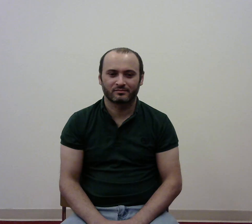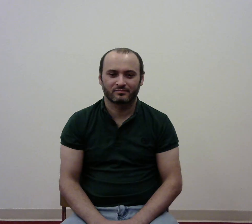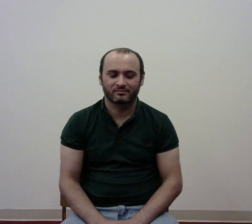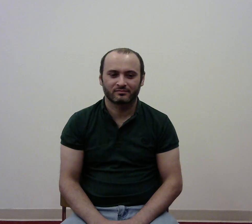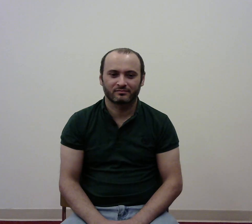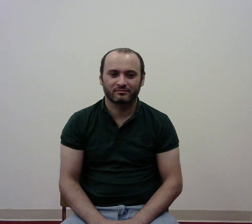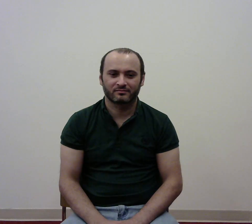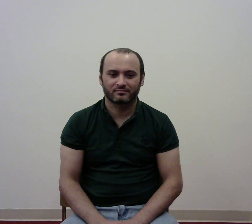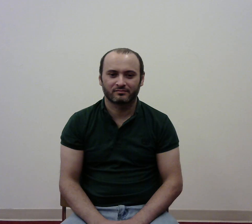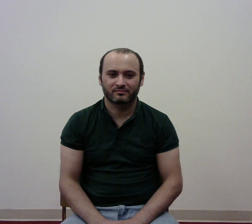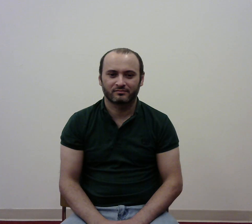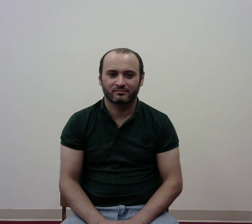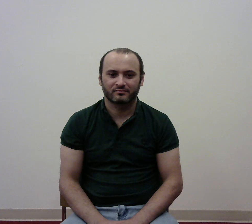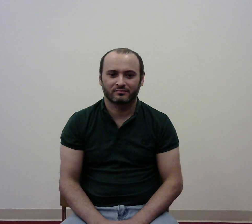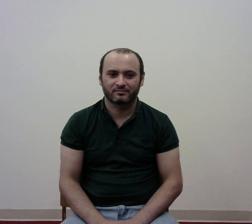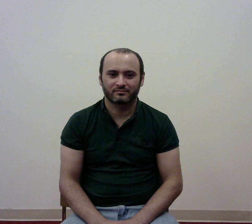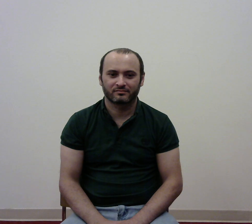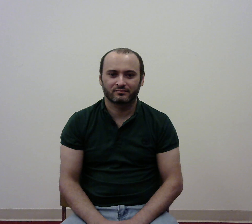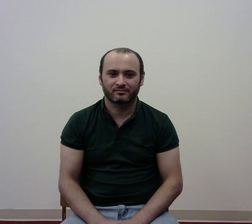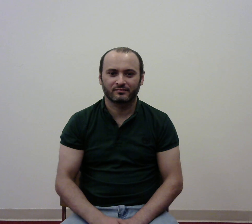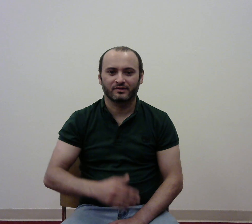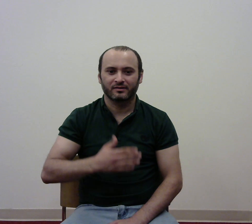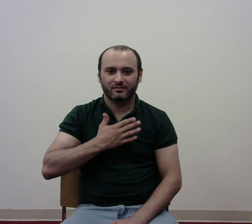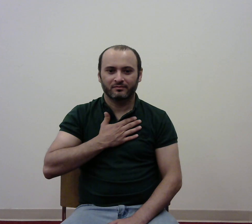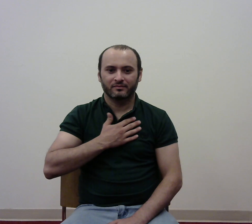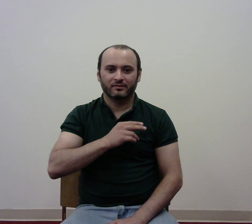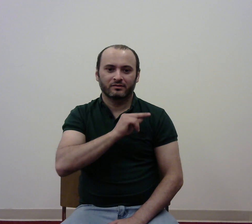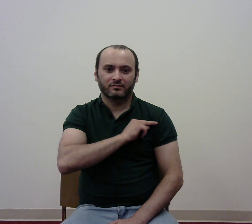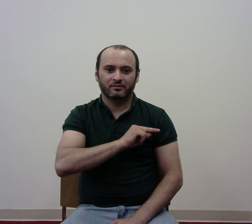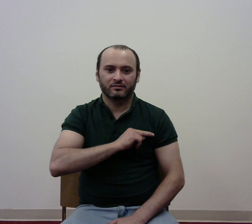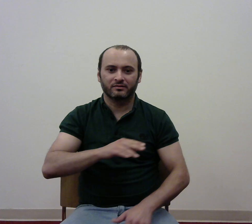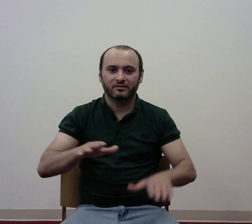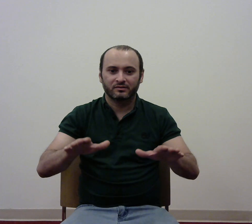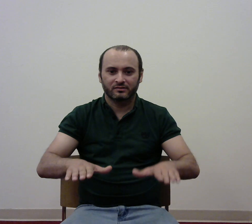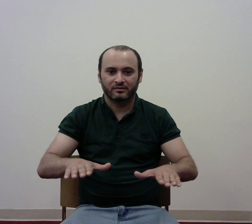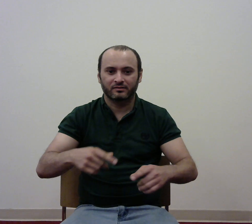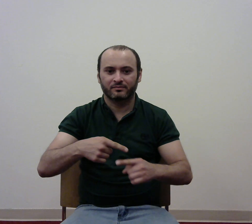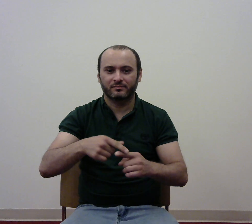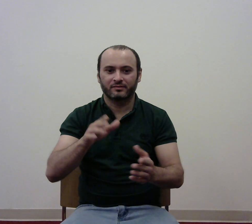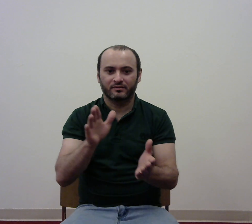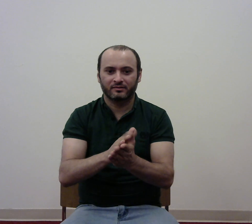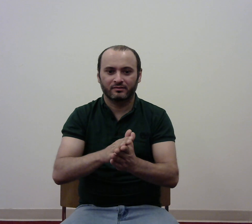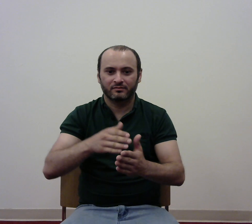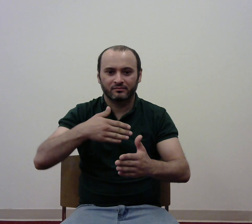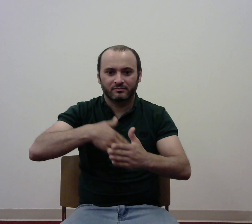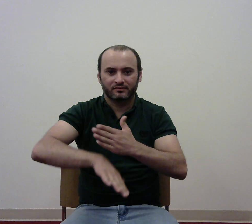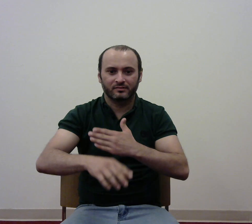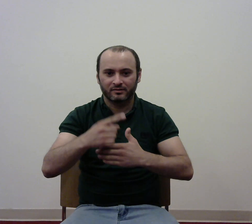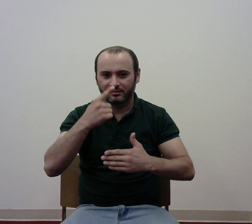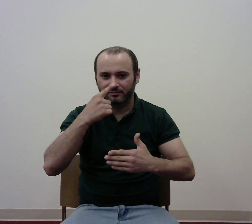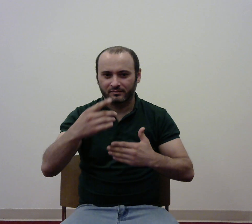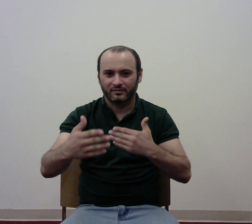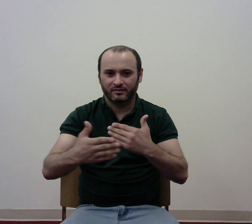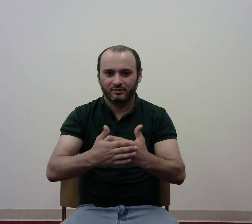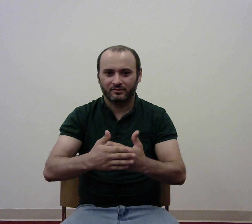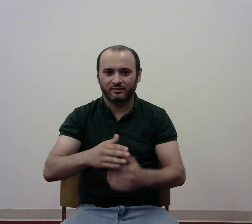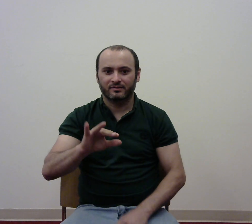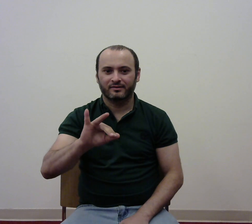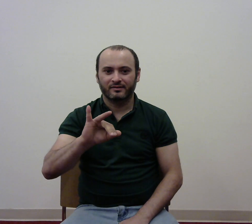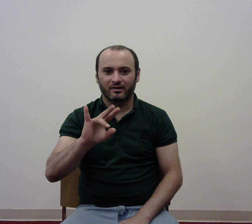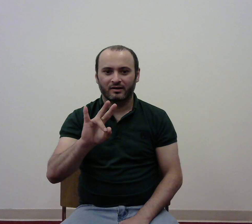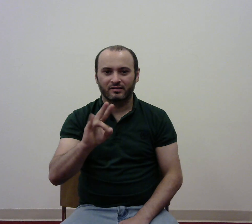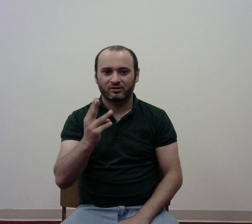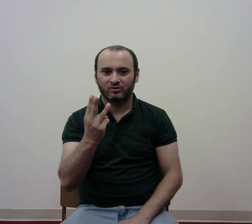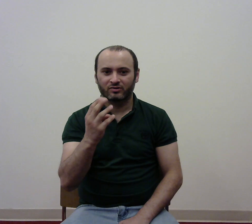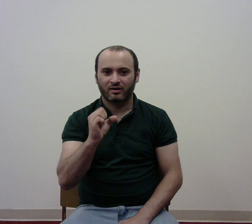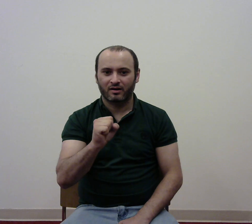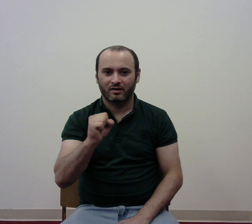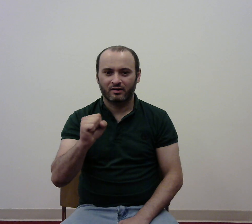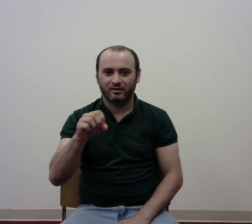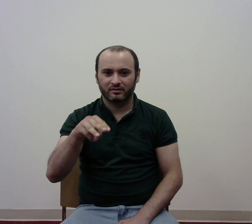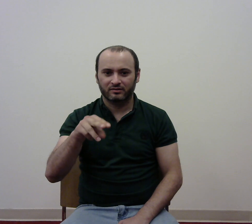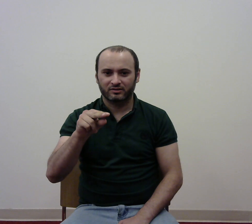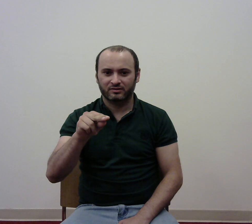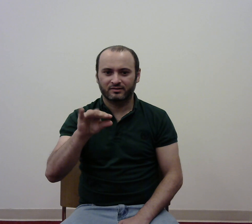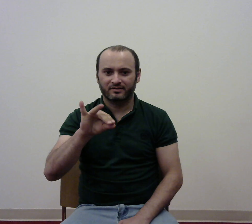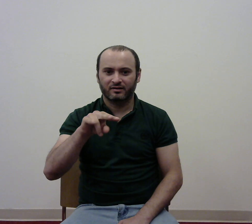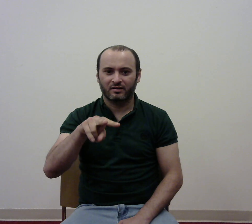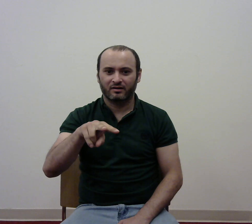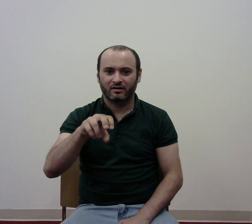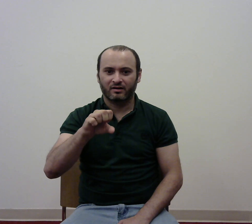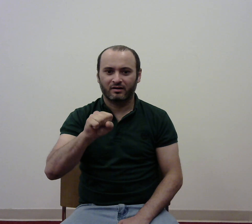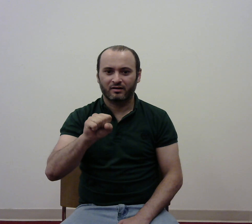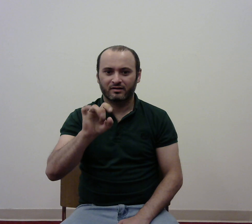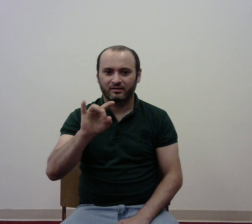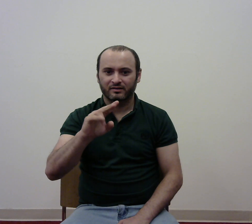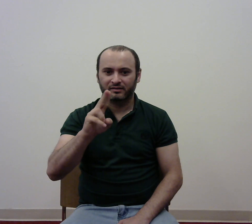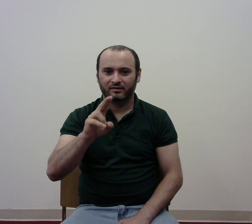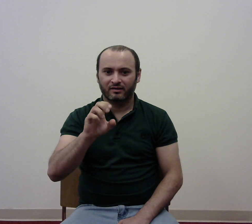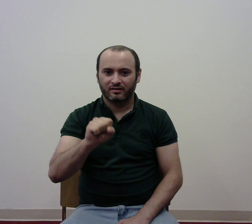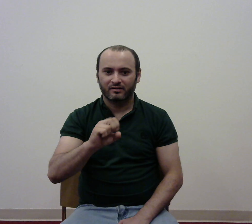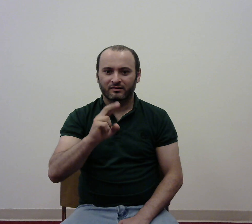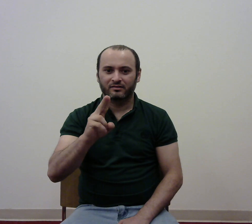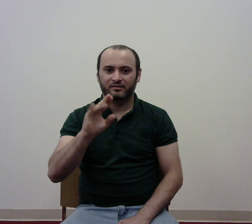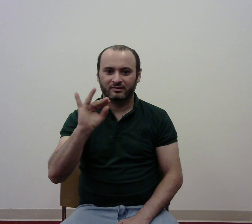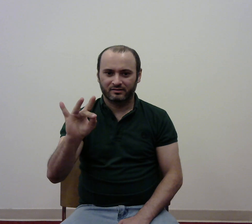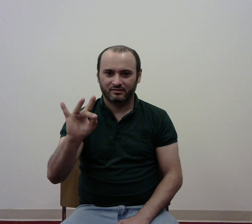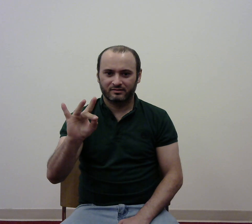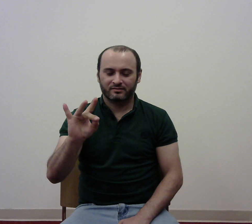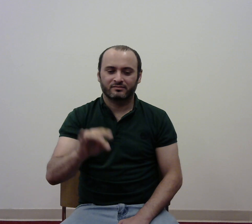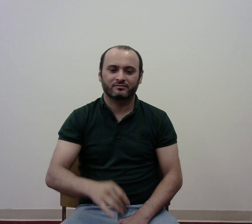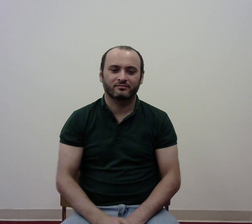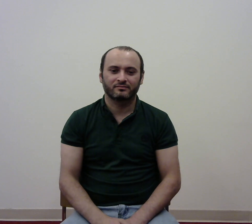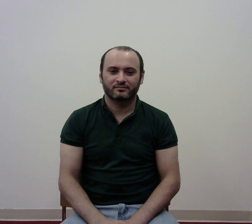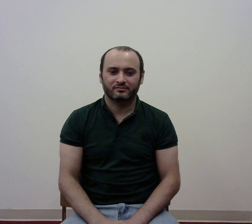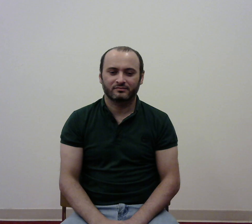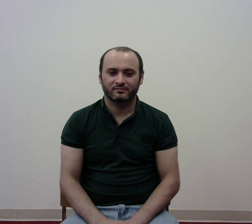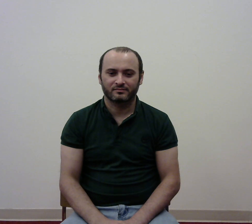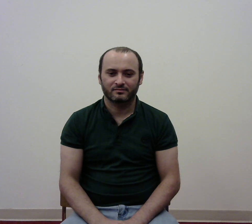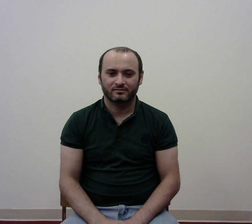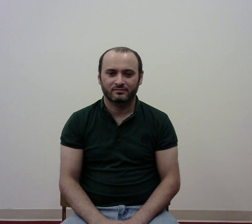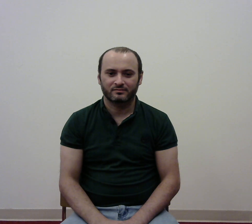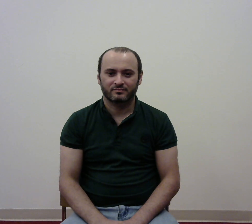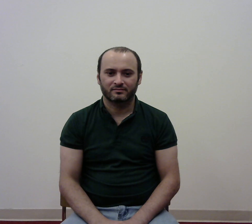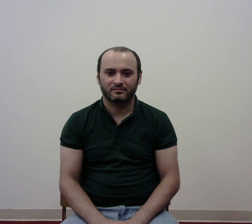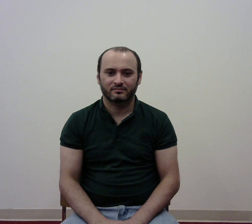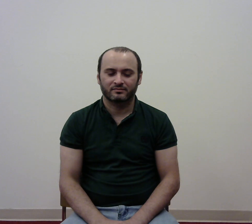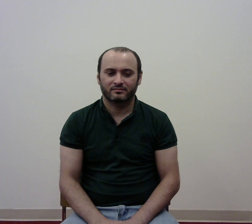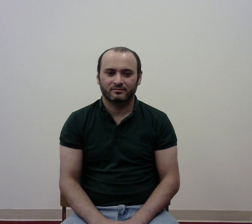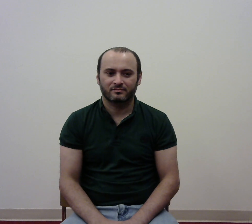Mənim iş yerim İnşaatçılar metrosunun yanındadadır